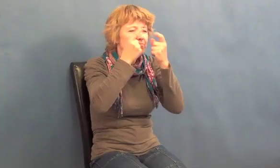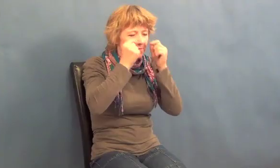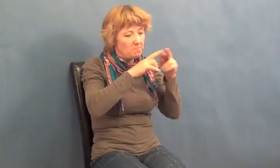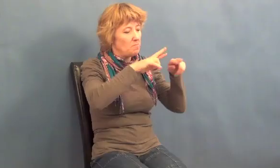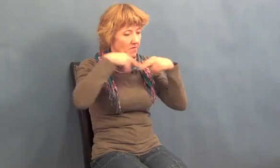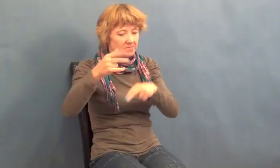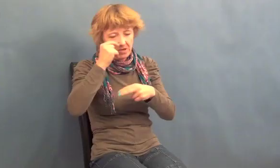Wraca spać.